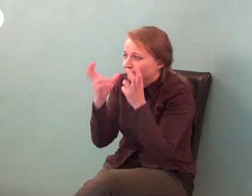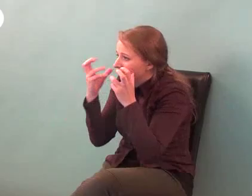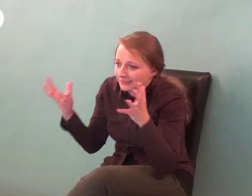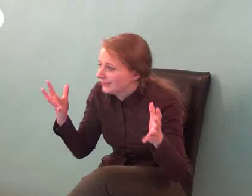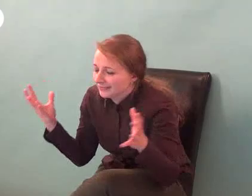Gdzie jest?